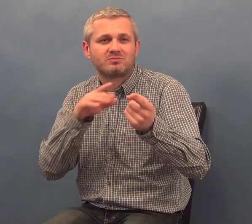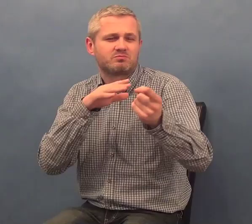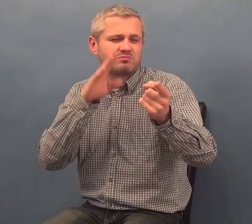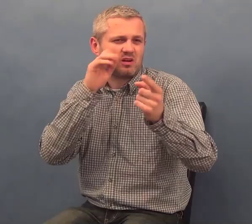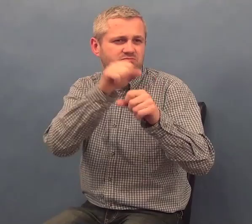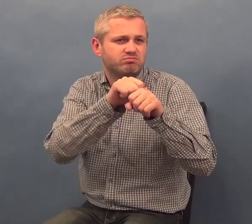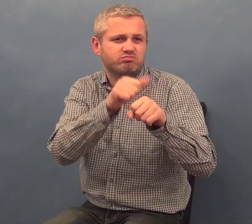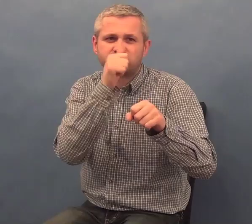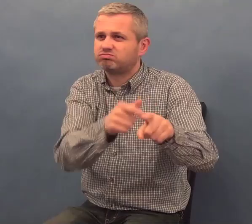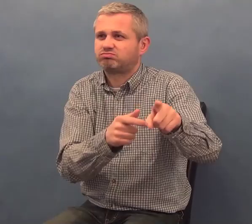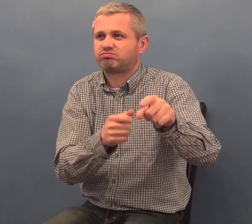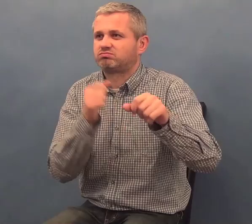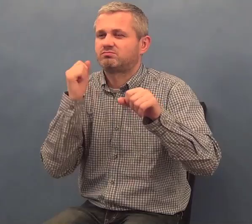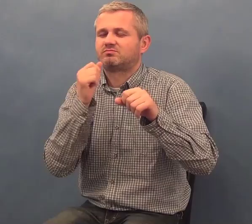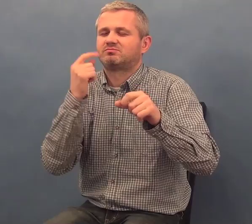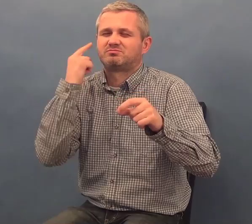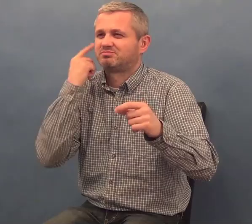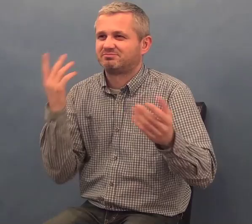To oni mu wyjaśniają: spałeś mocno i nie można cię było obudzić, nie słyszałeś walenia w drzwi.